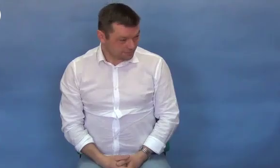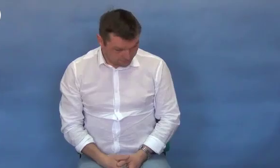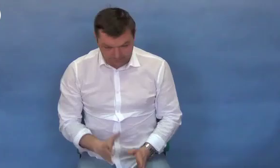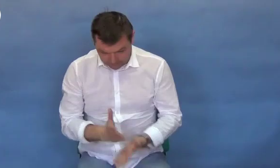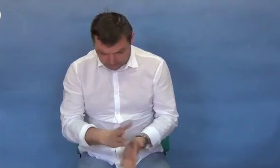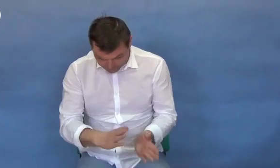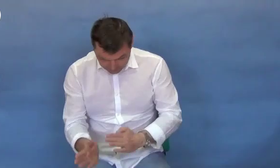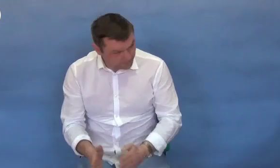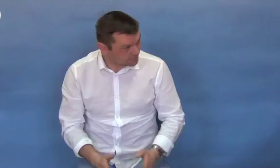Już, następny.